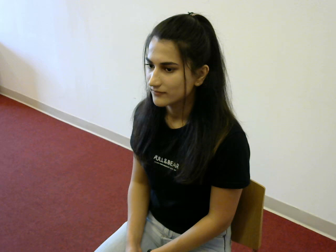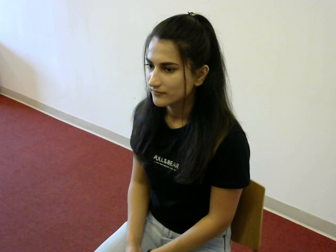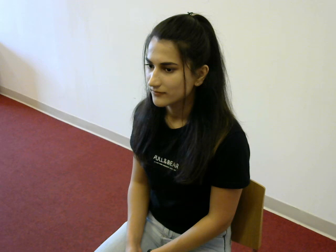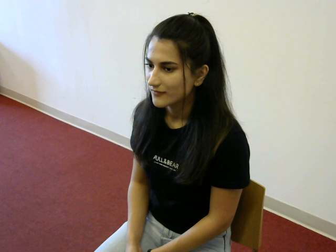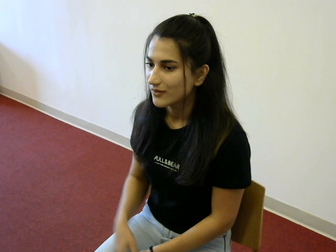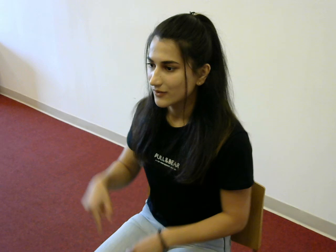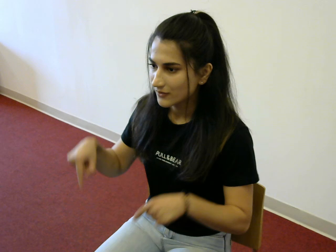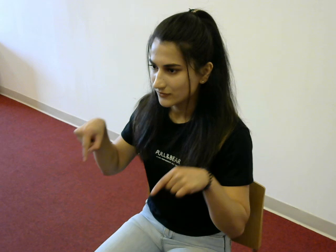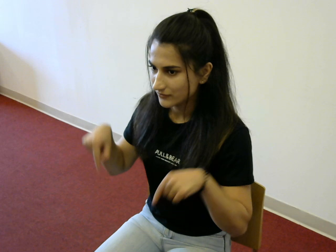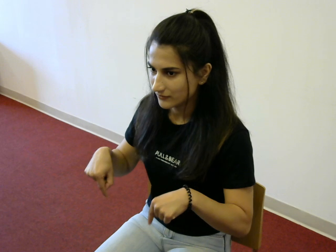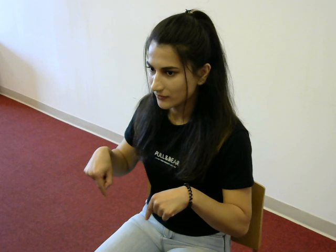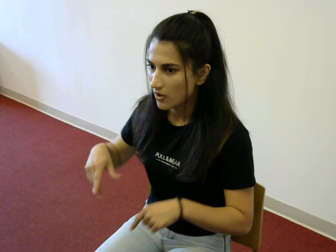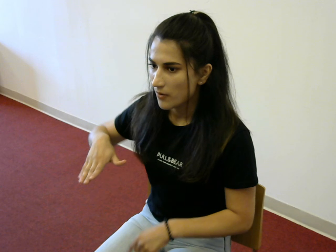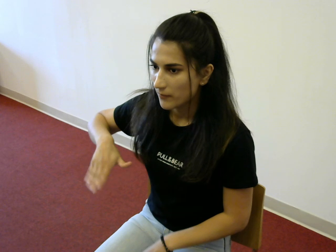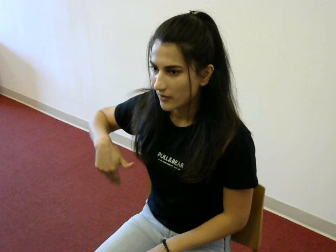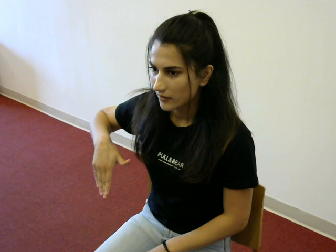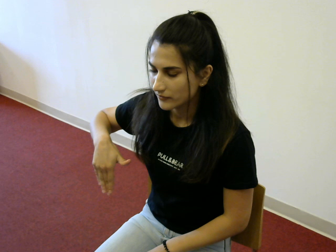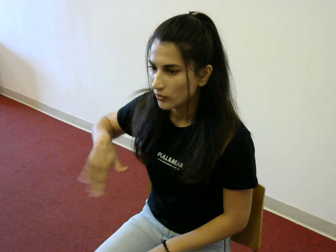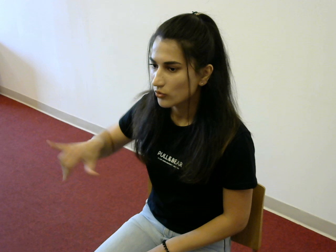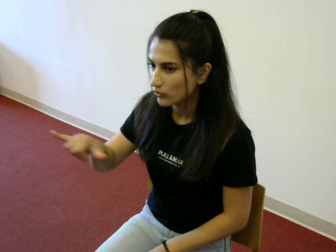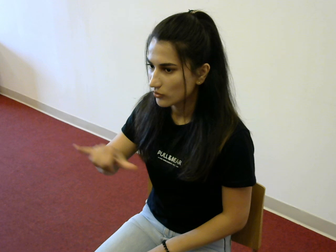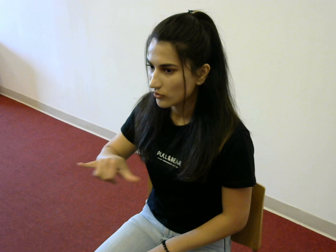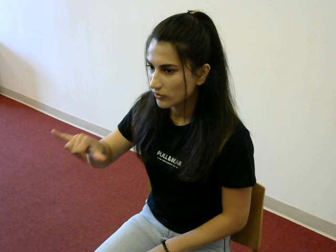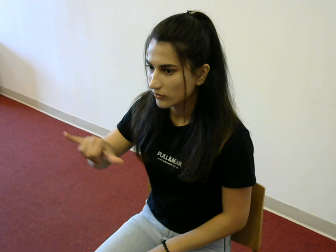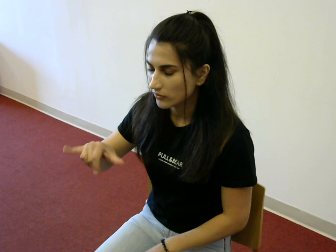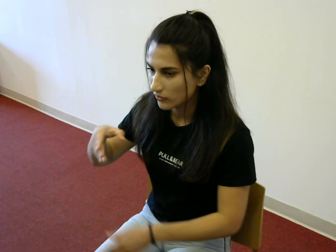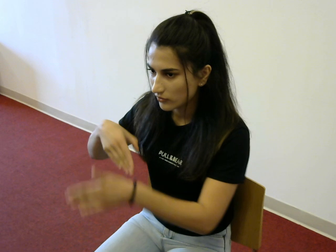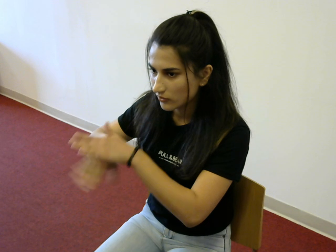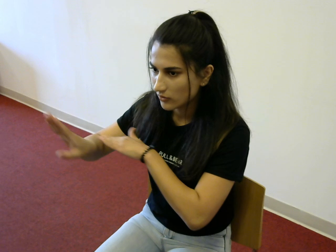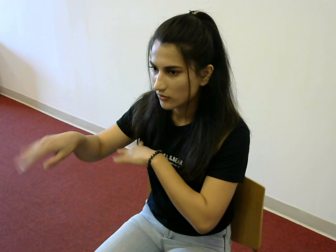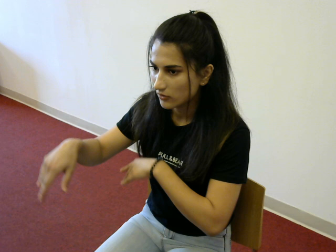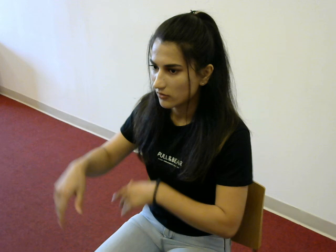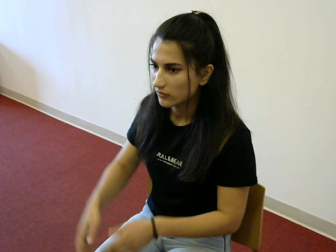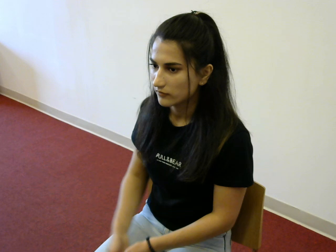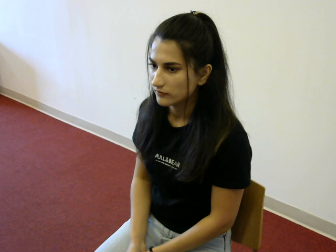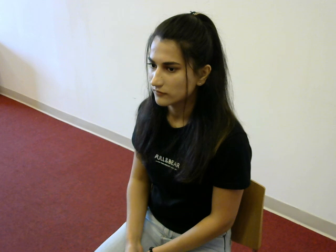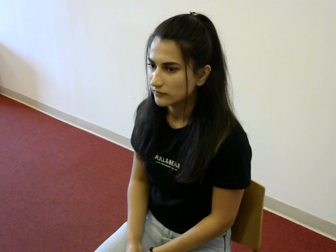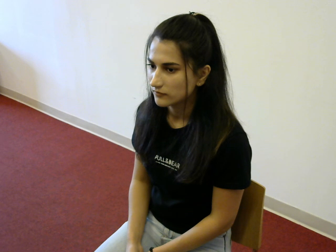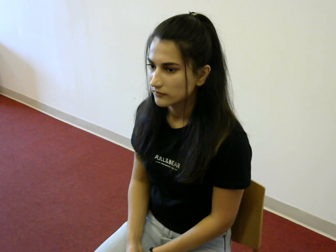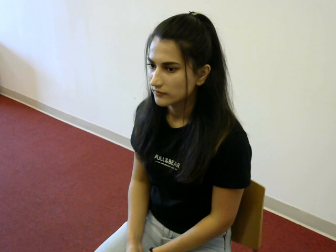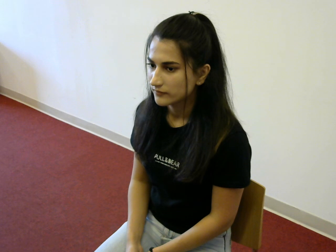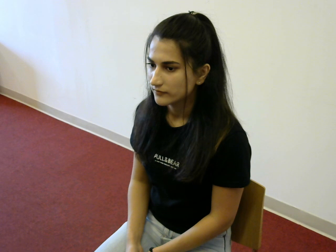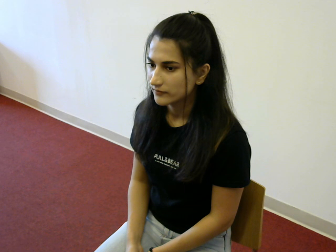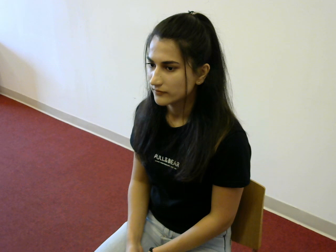Burdan sonra hara getməliyəm?